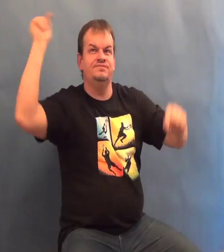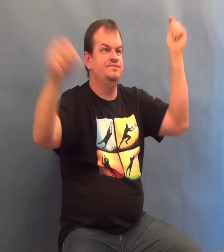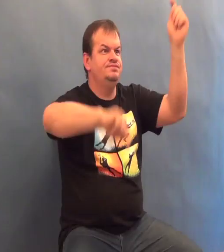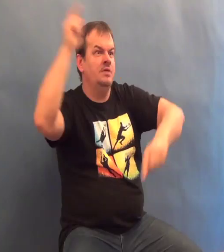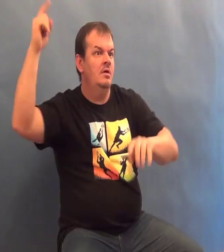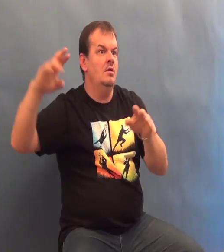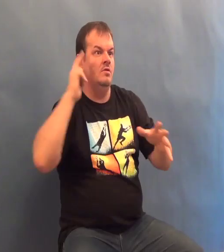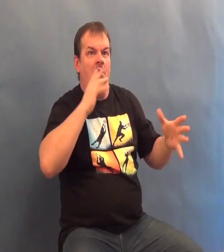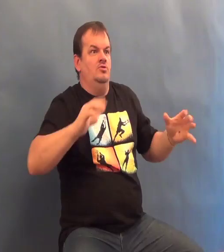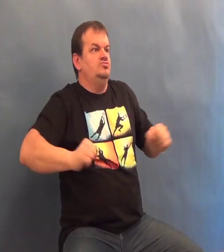A głusi są zszokowani, zostają ewakuowani.